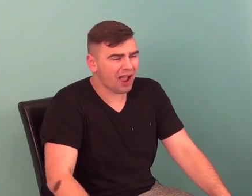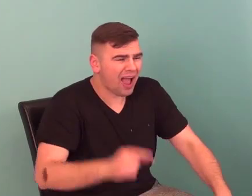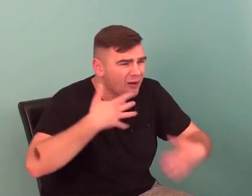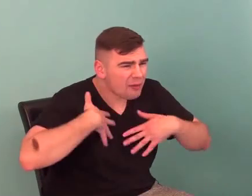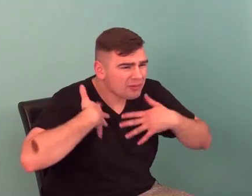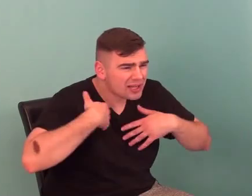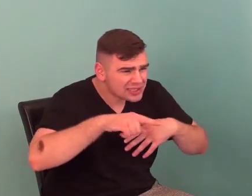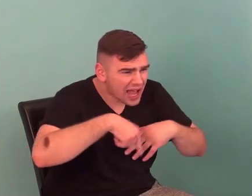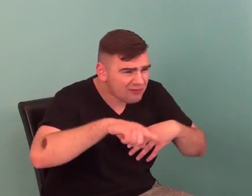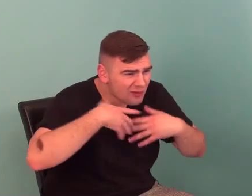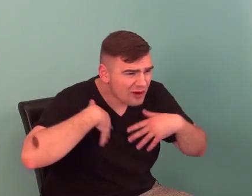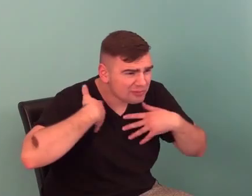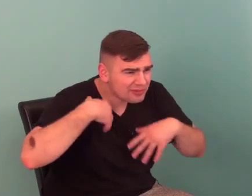Myć się w stawie?